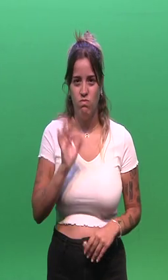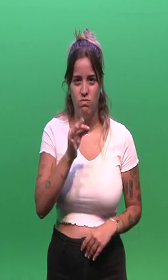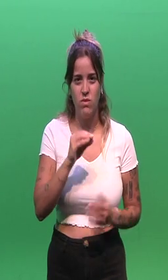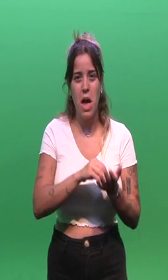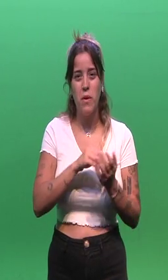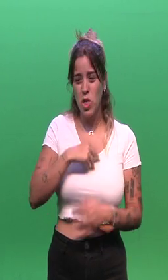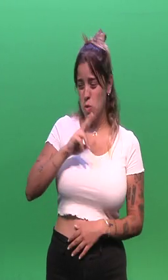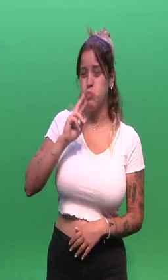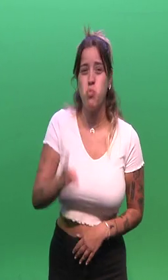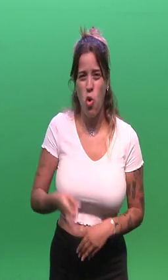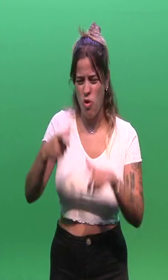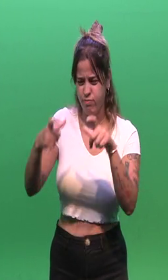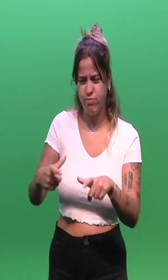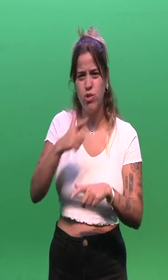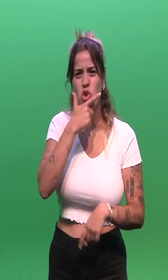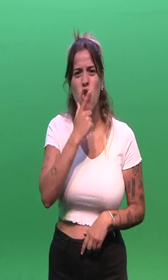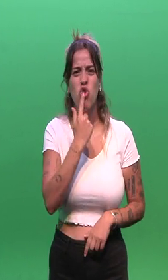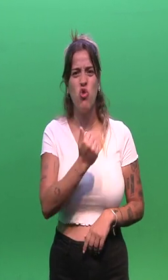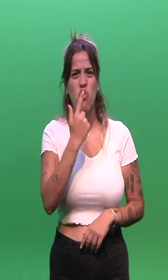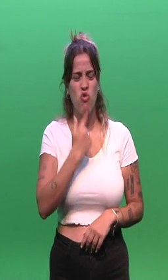Sí, de vegades escupo i veig una taca de volor vermell.